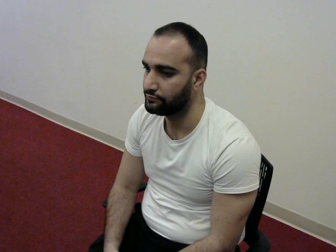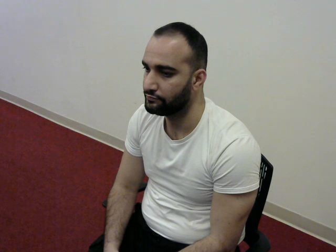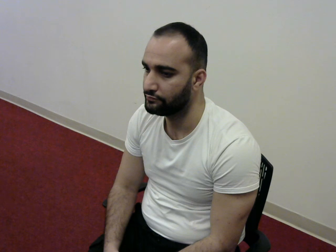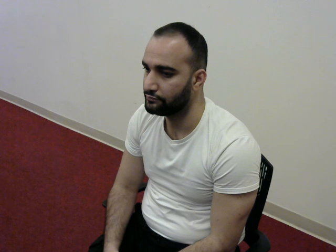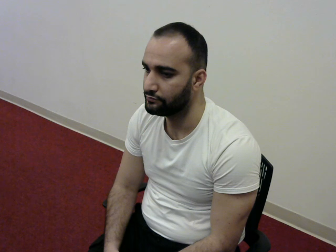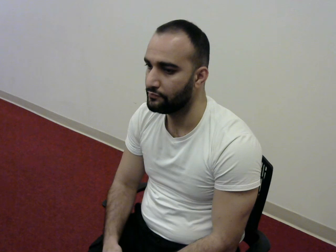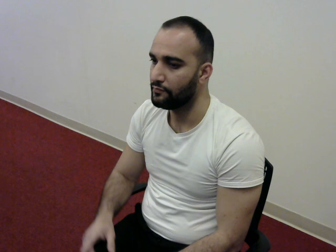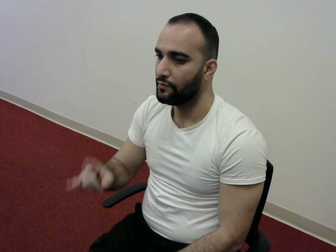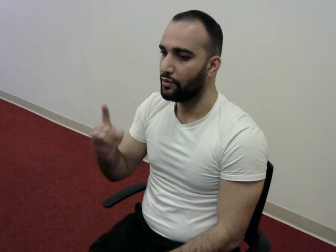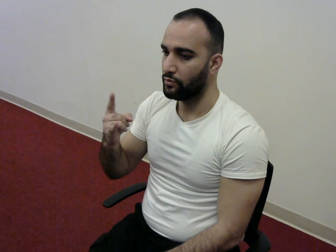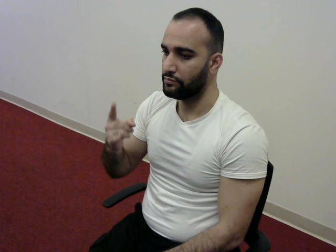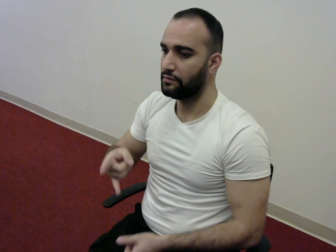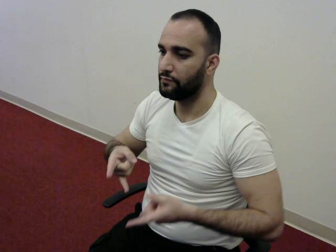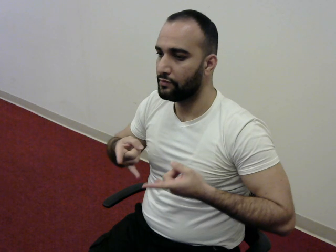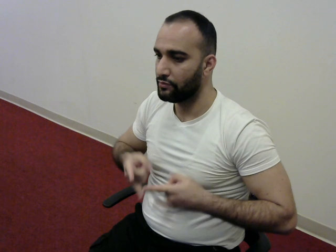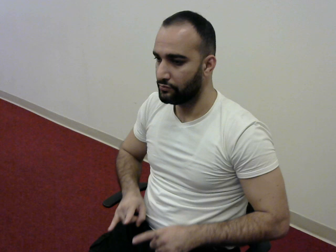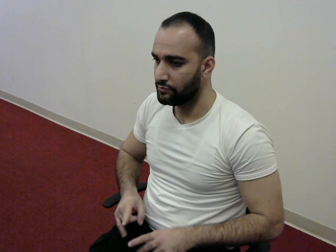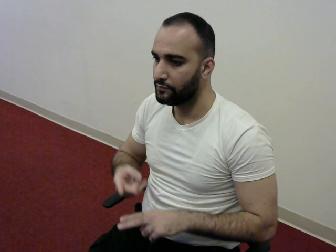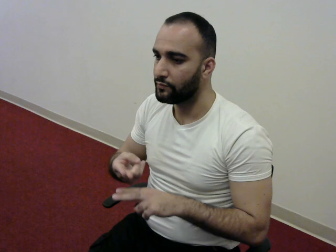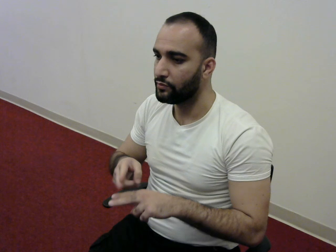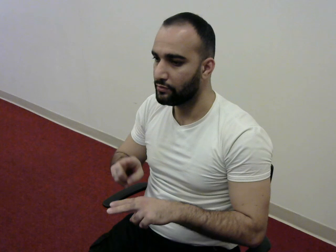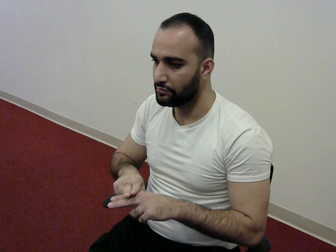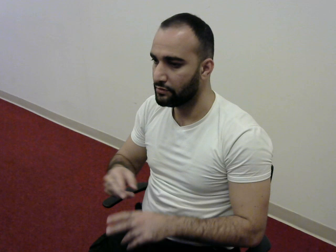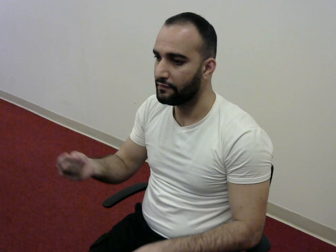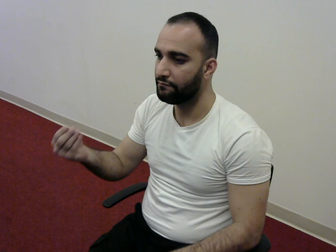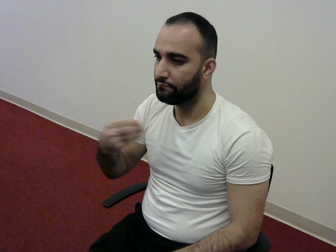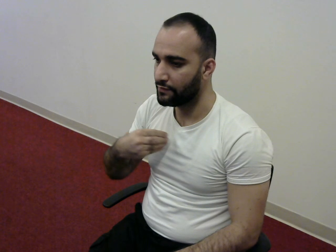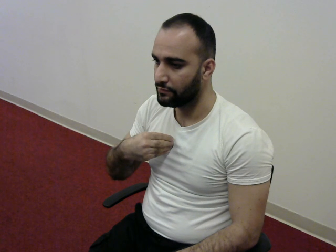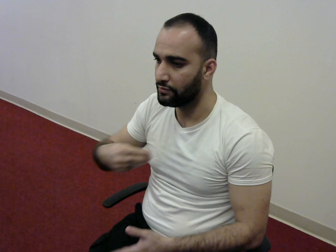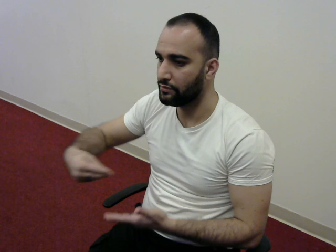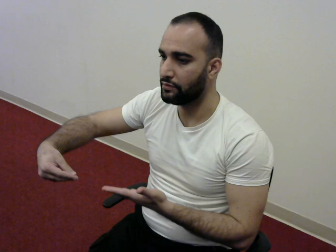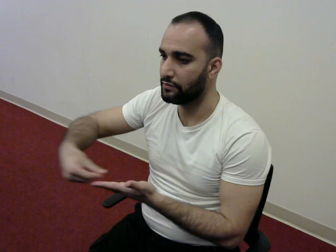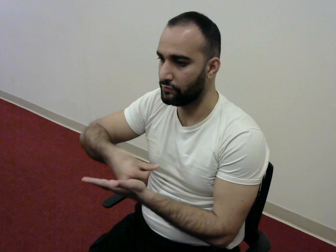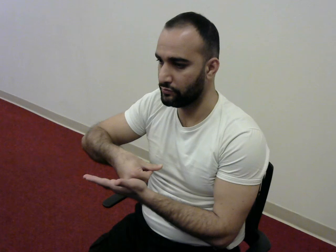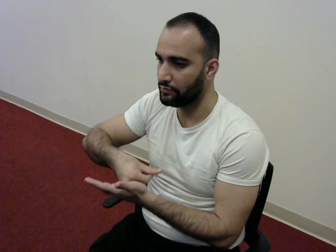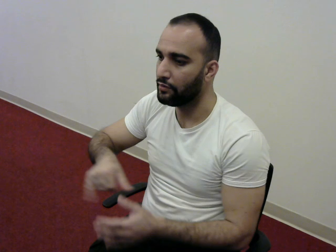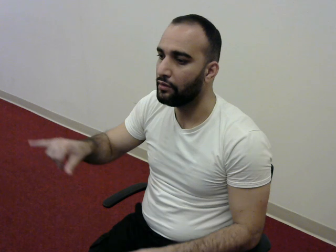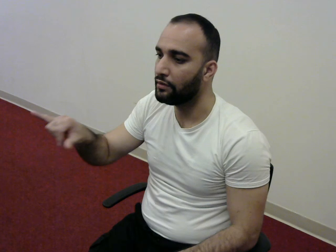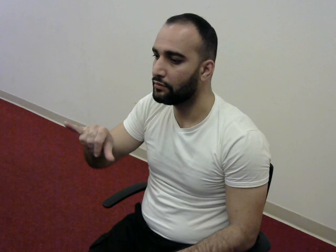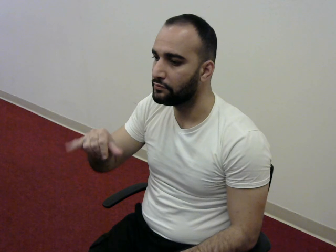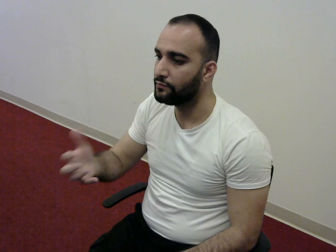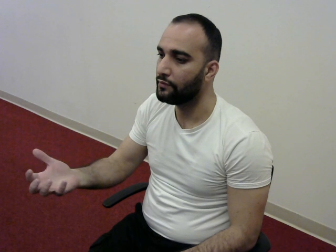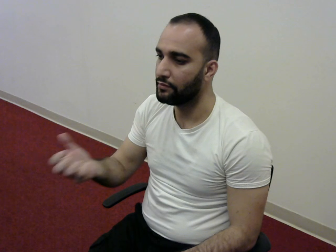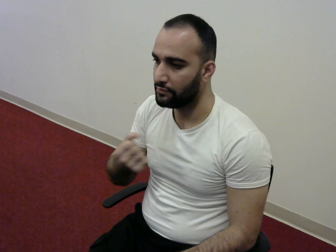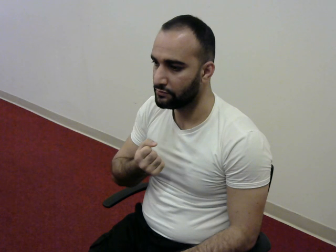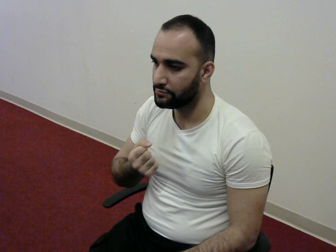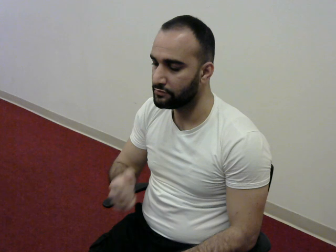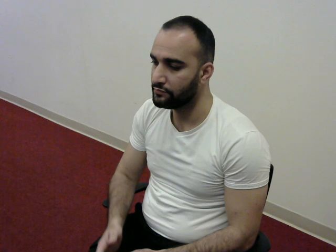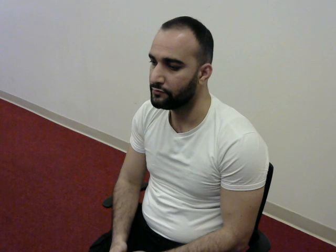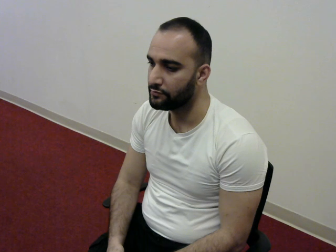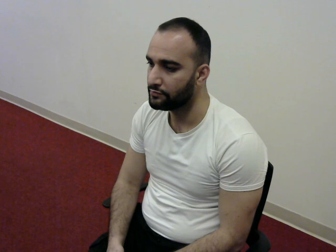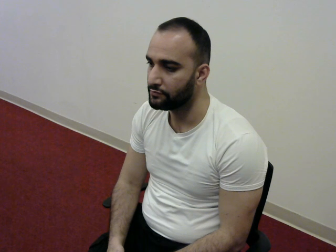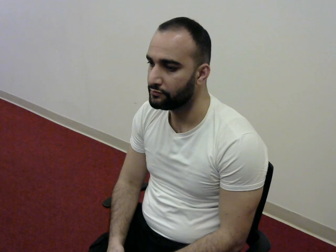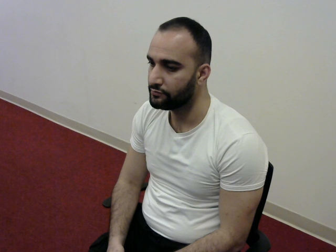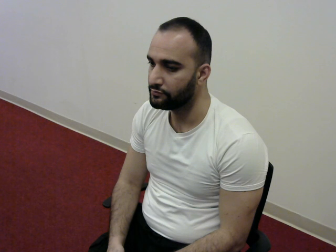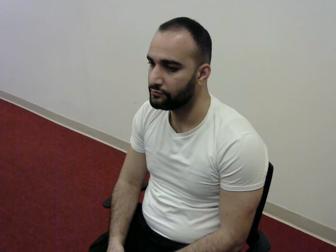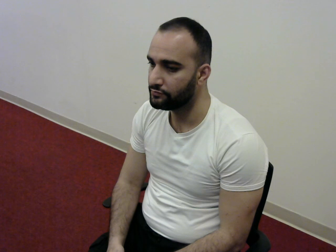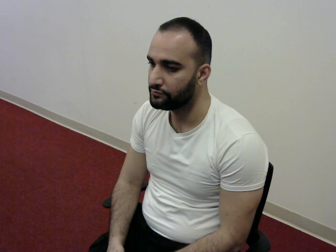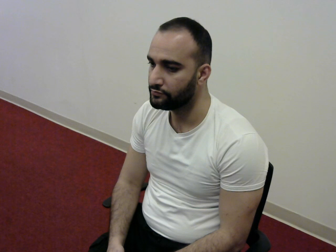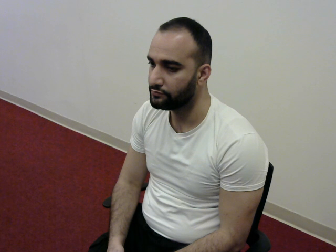Uşağın doğulmasına görə verilən ödəniş hardan alınır?